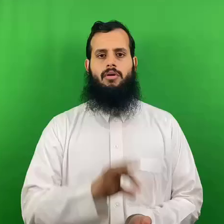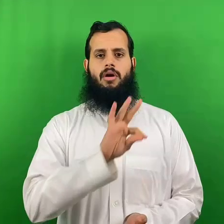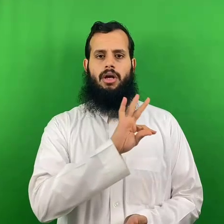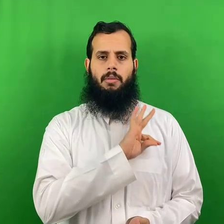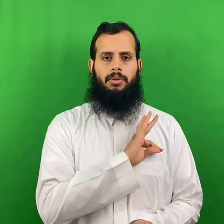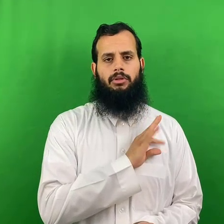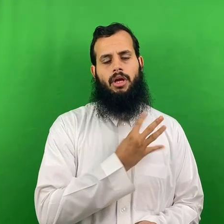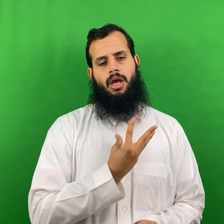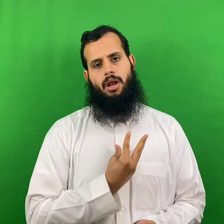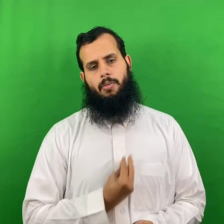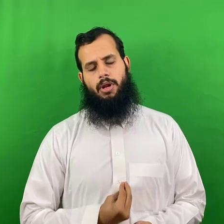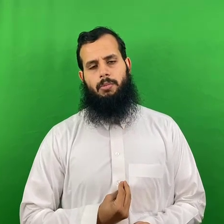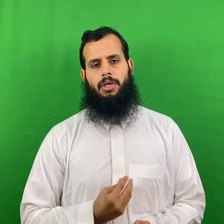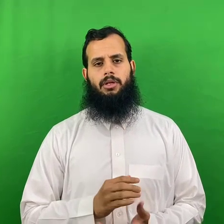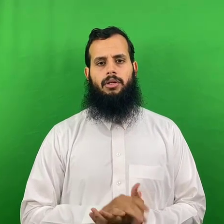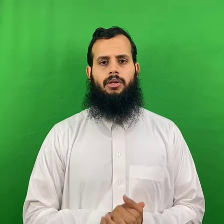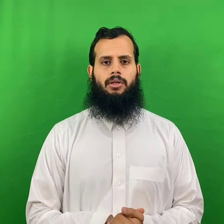برحمتك يا أرحم الراحمين